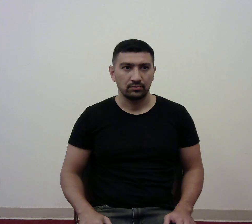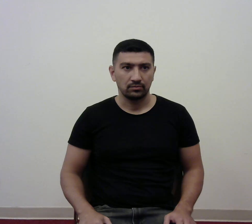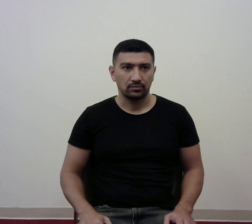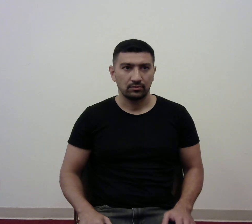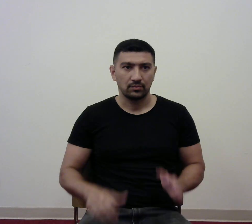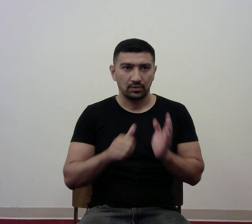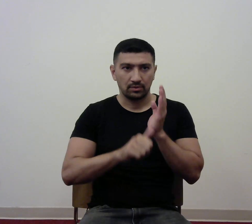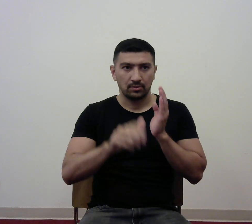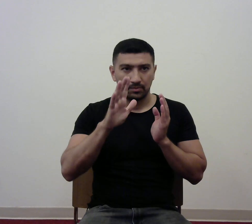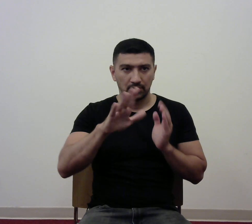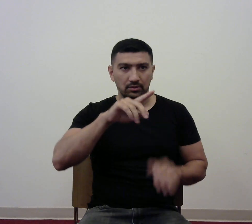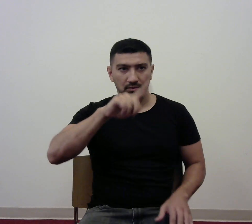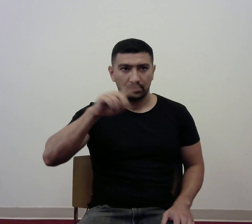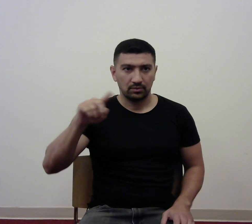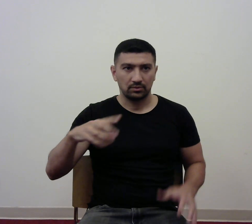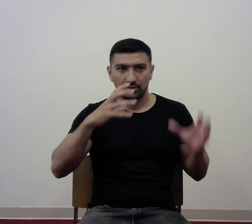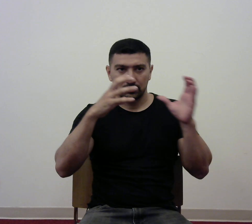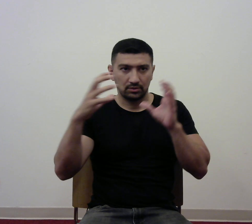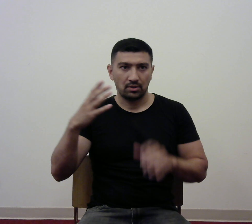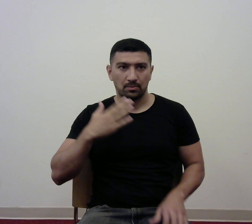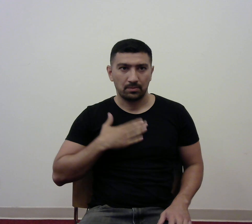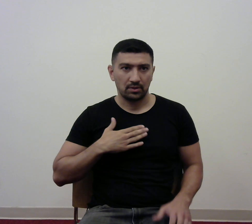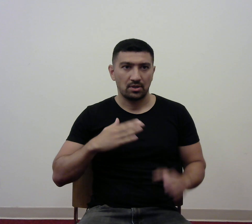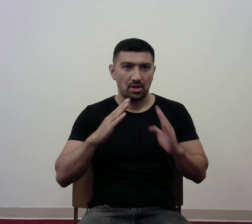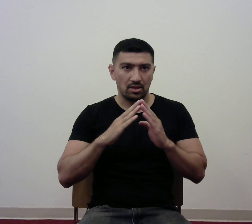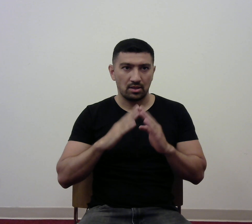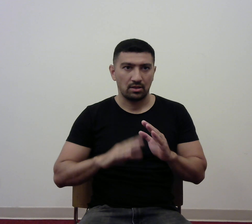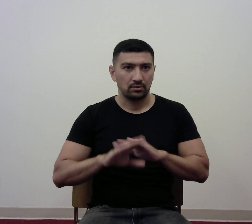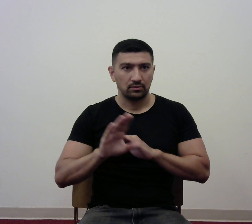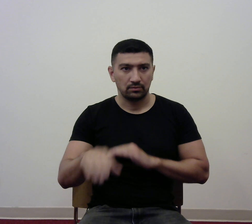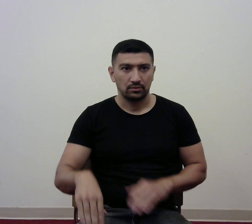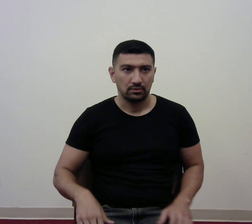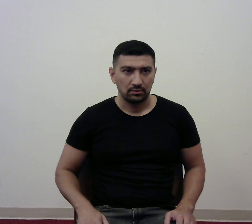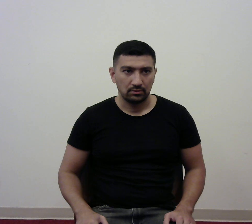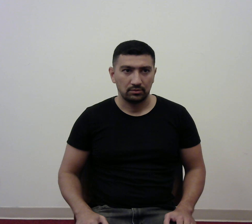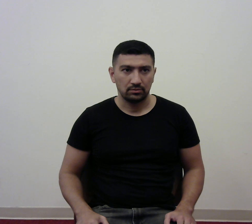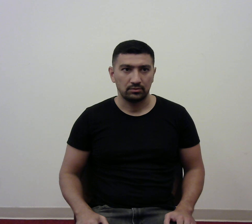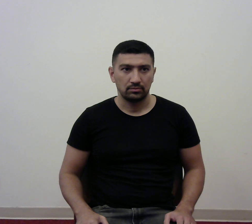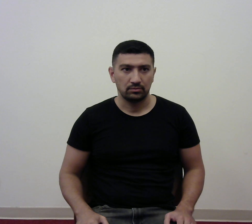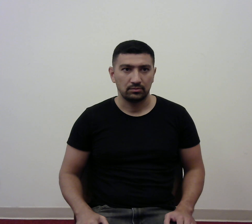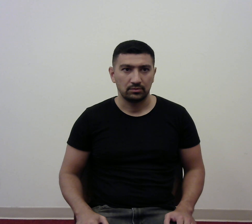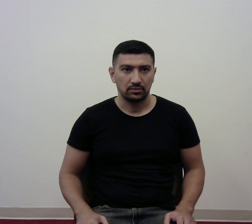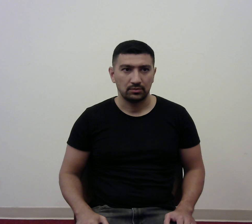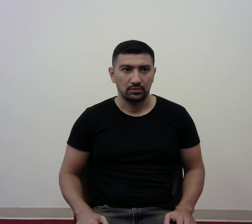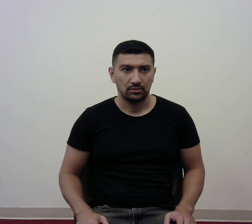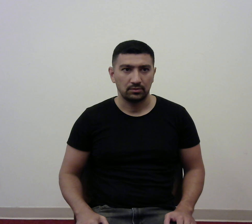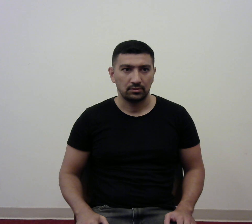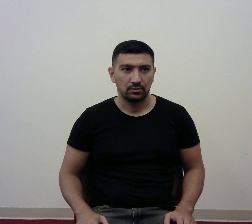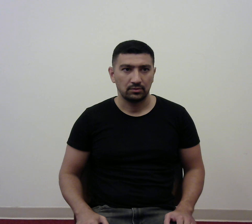65 saylı avtobus mənim evimə gedir